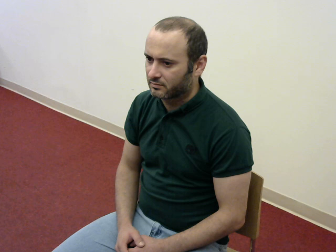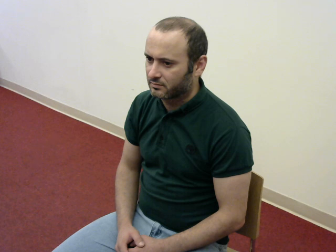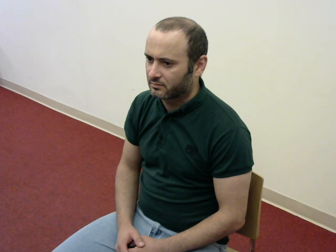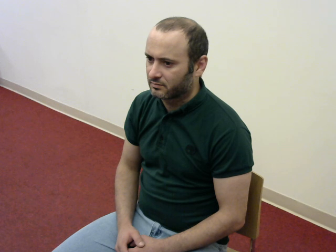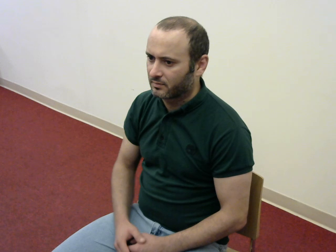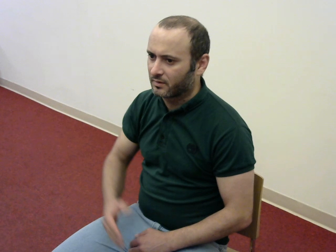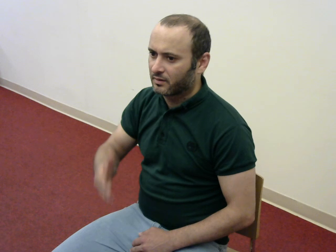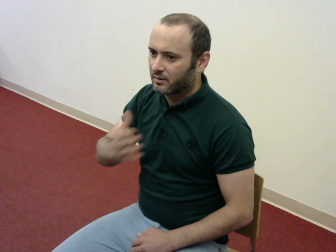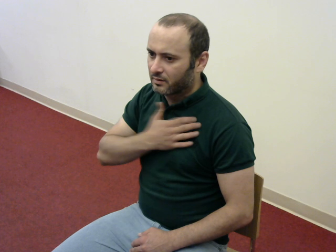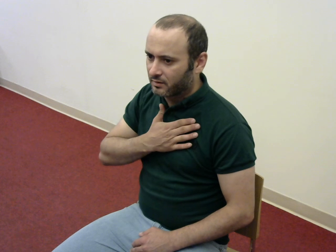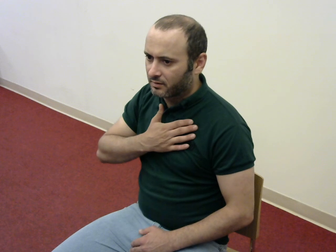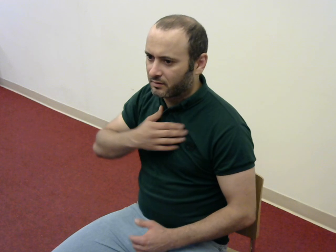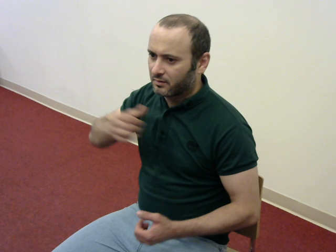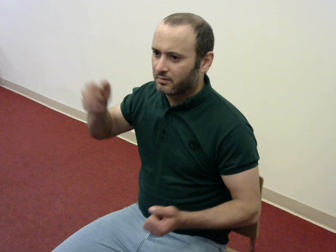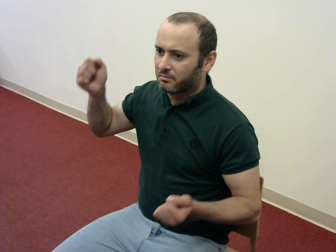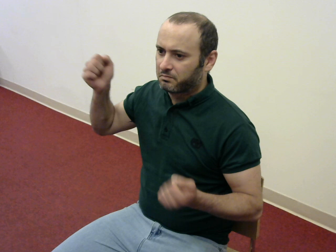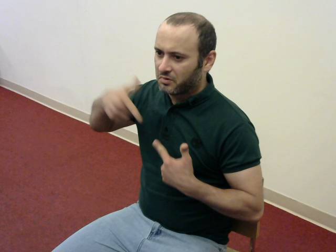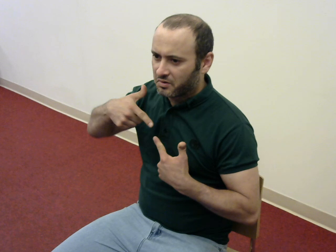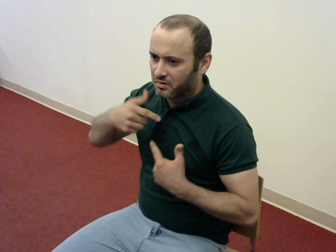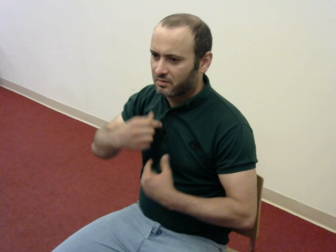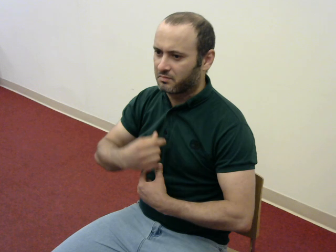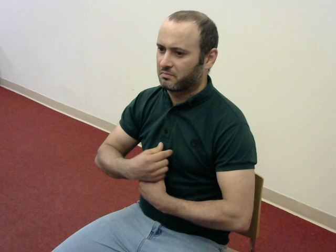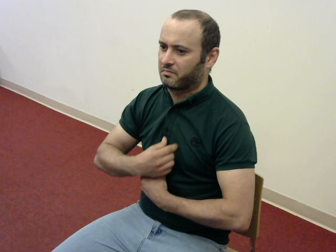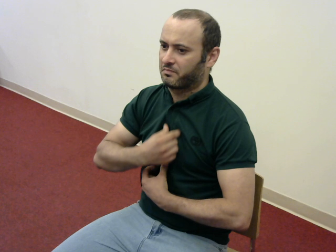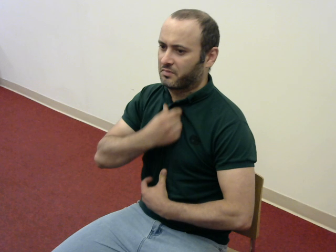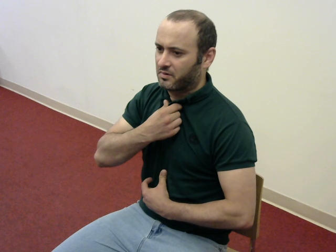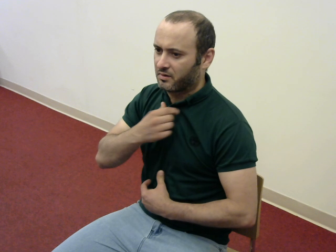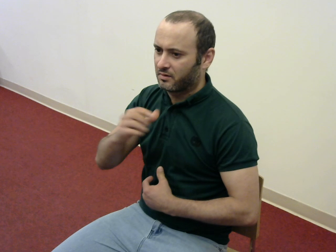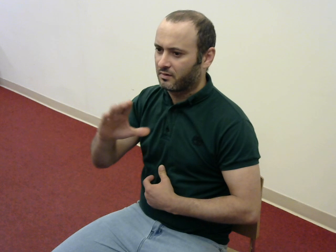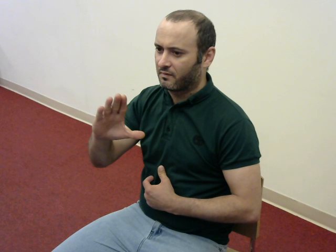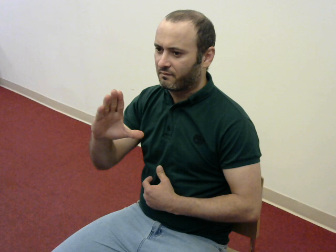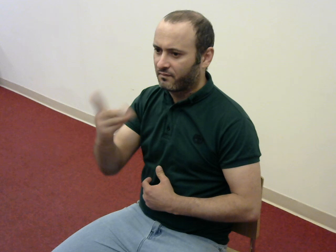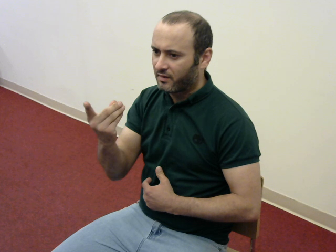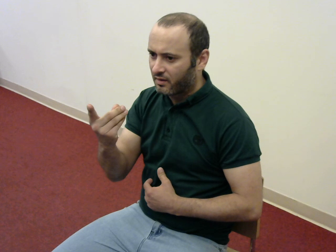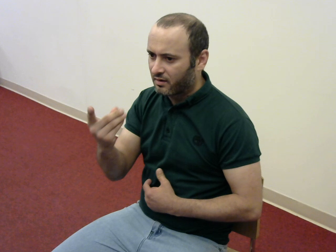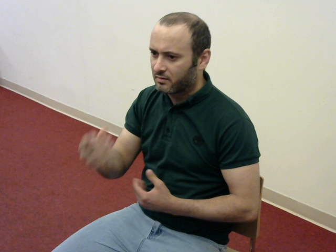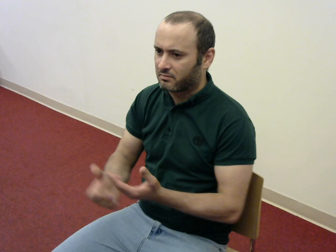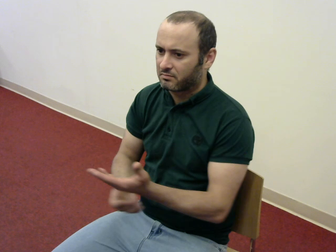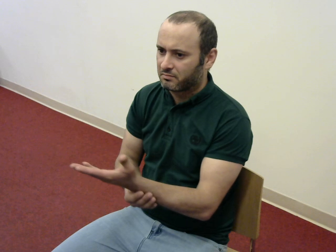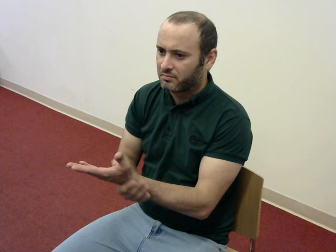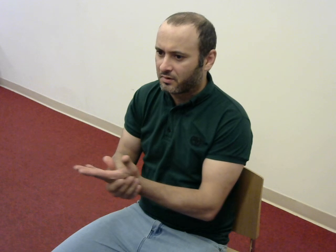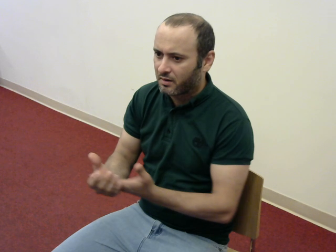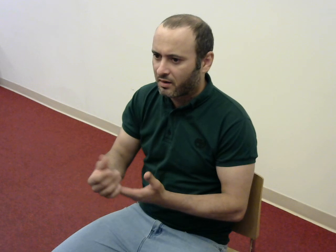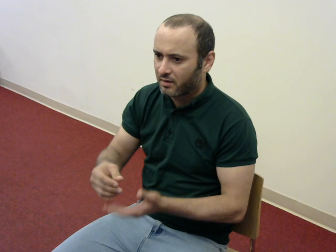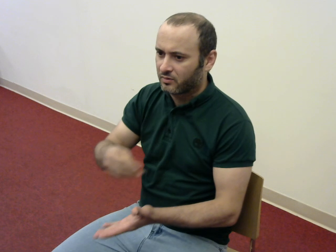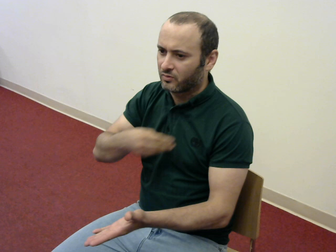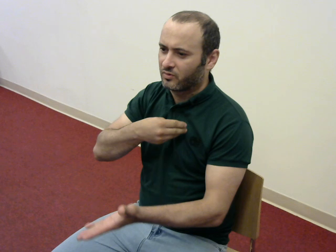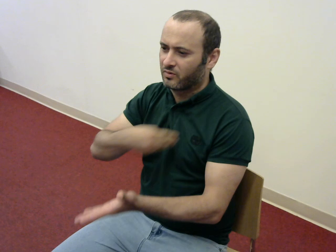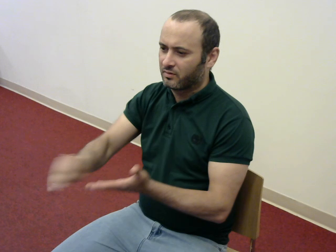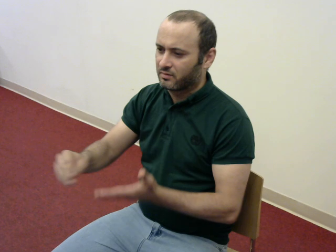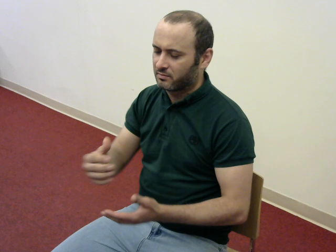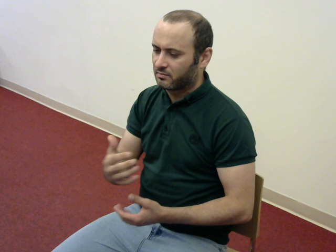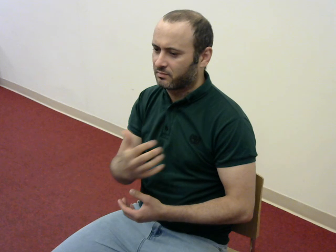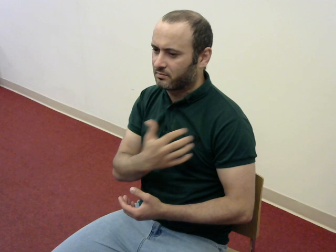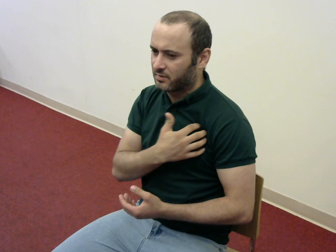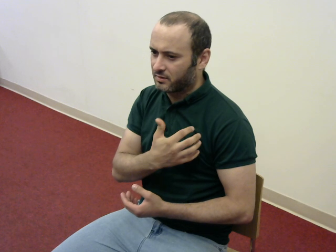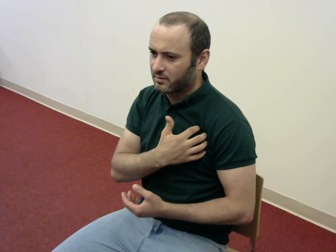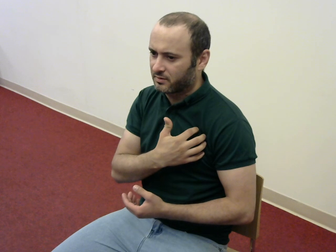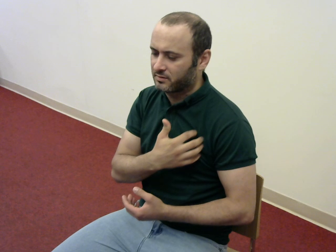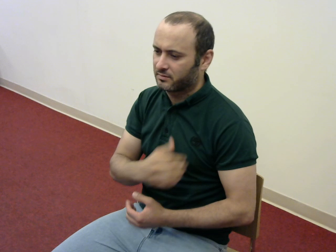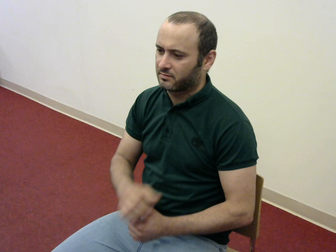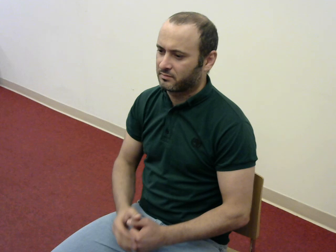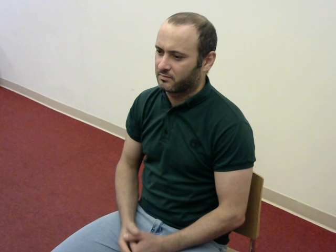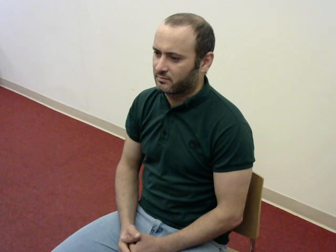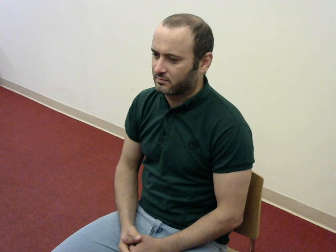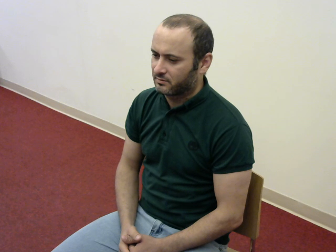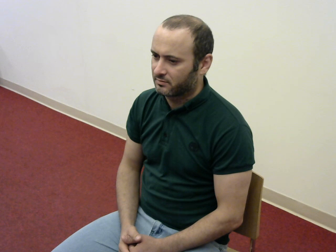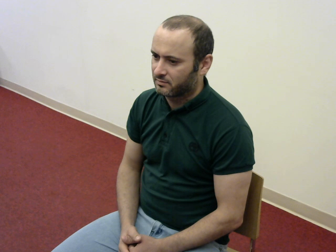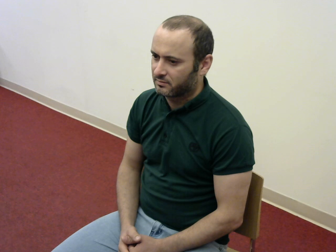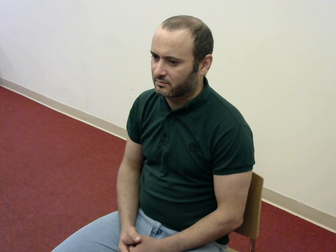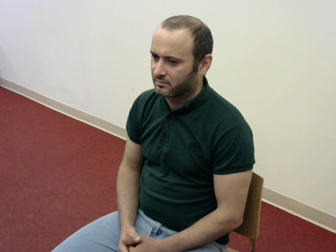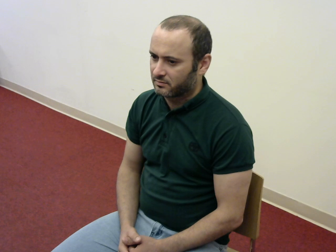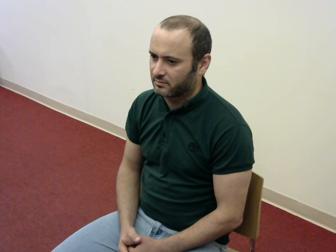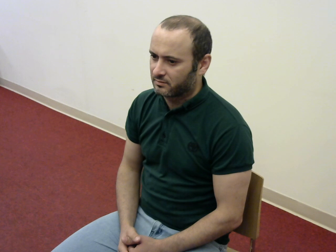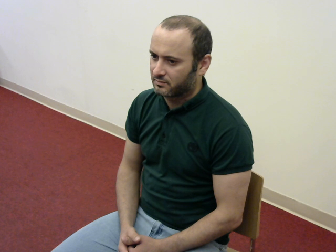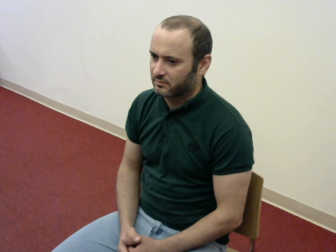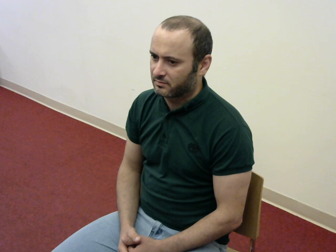Mən kostyum, qalstuk və ayaqqabı almaq istəyirəm